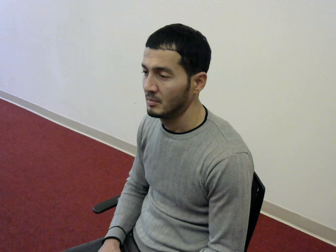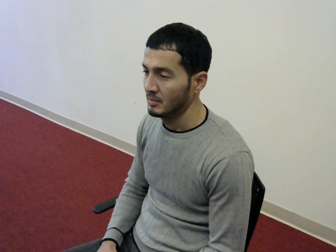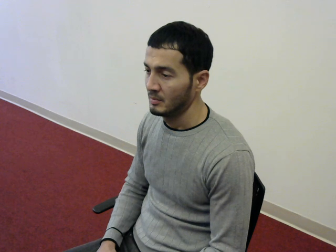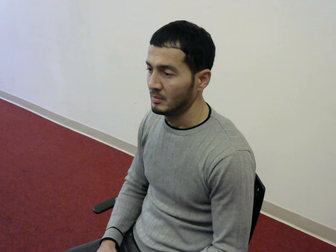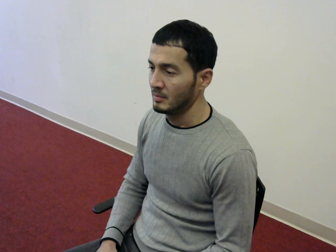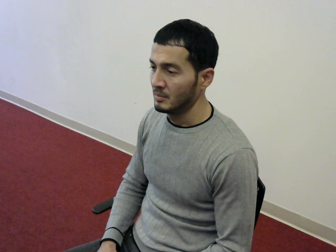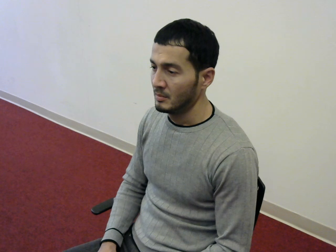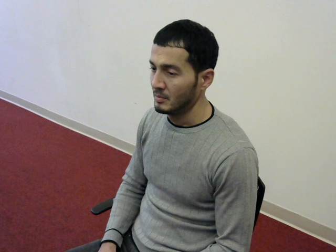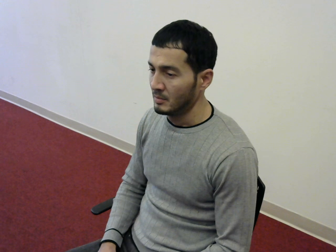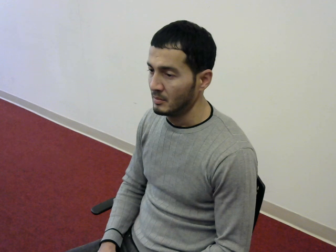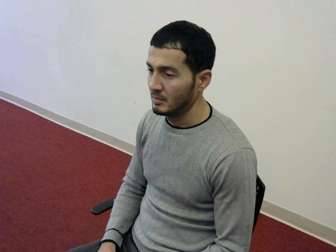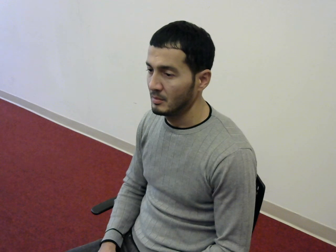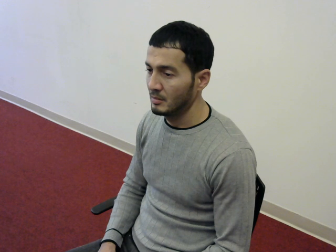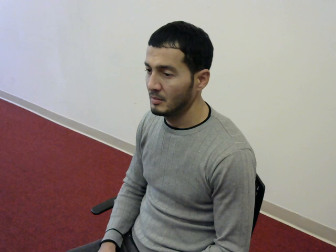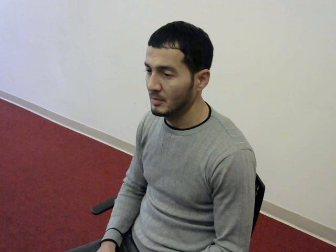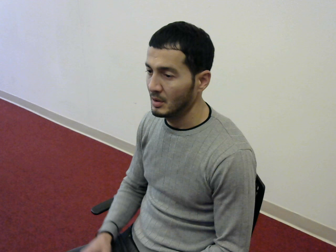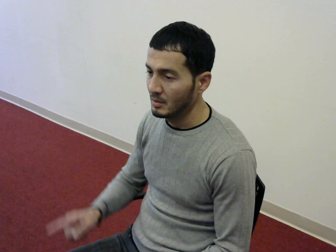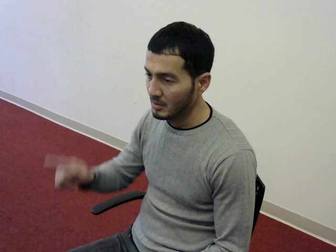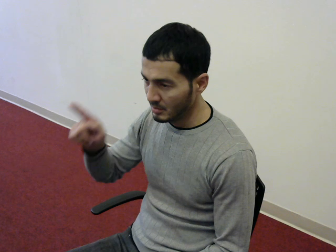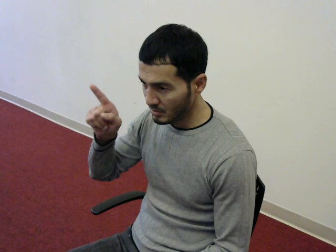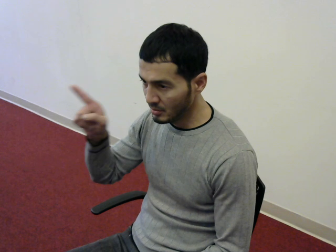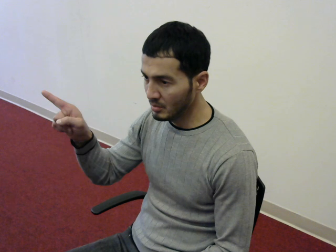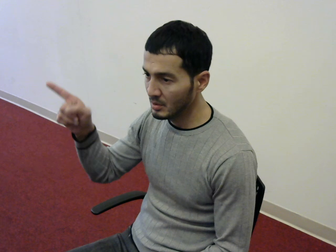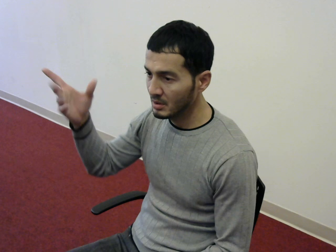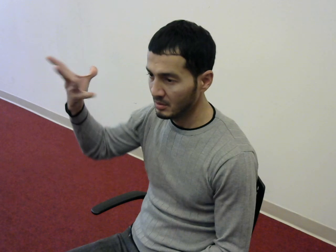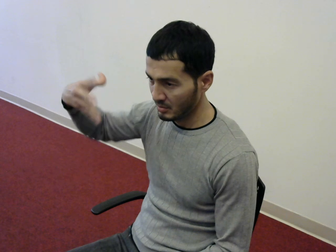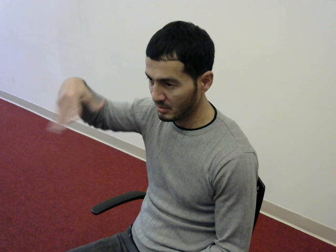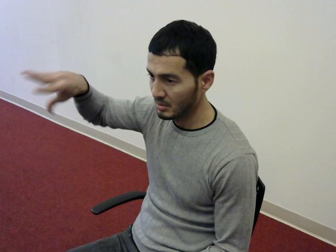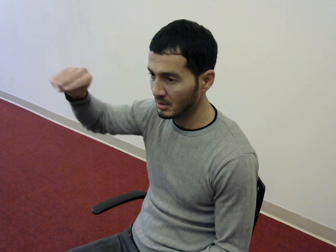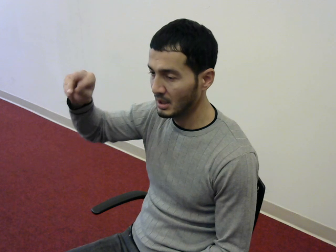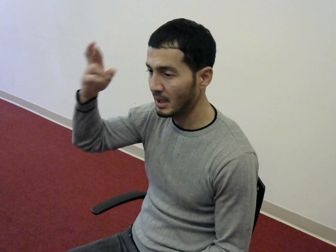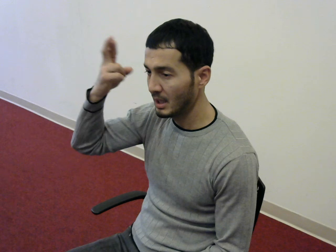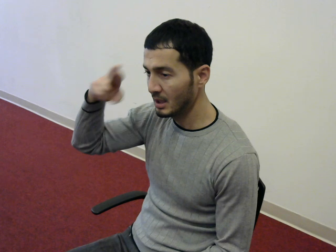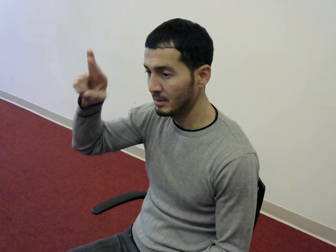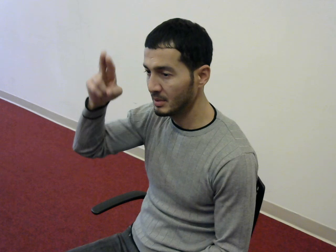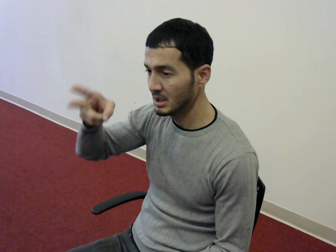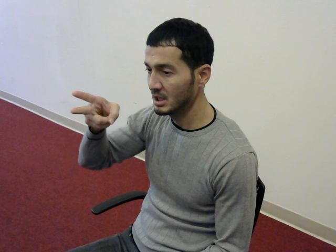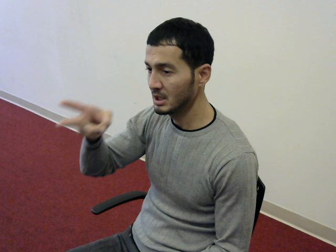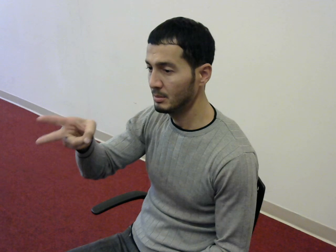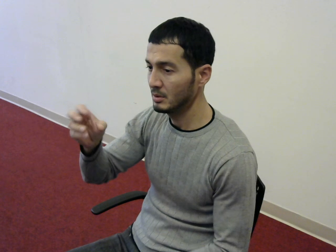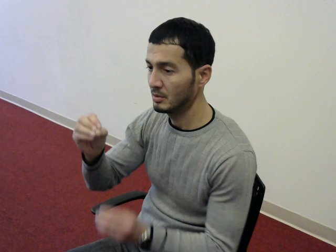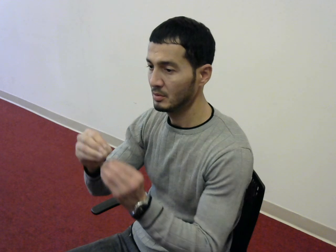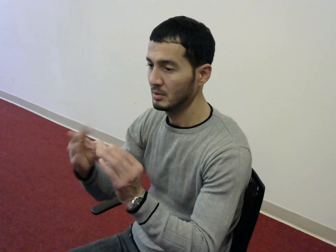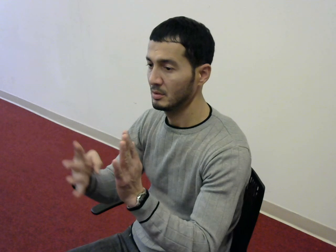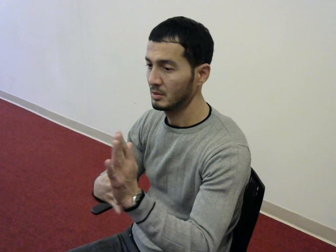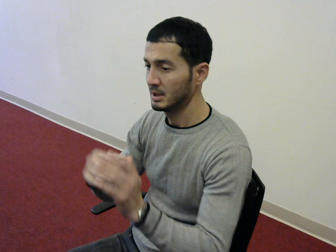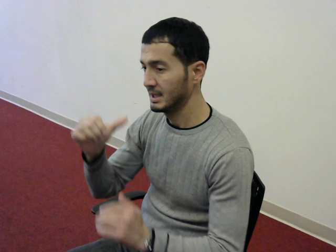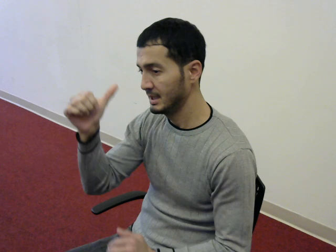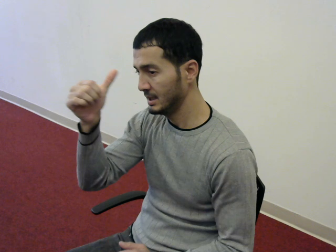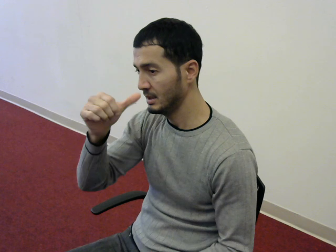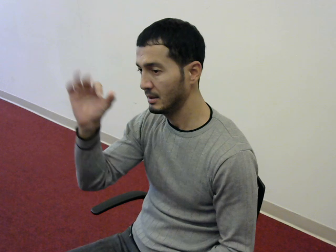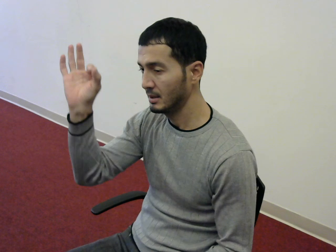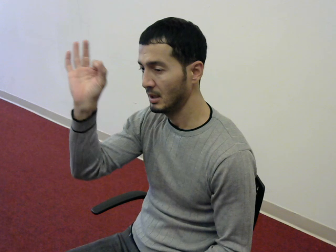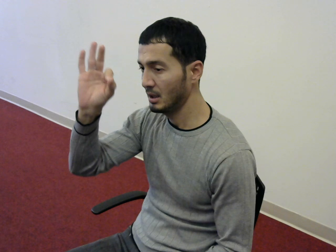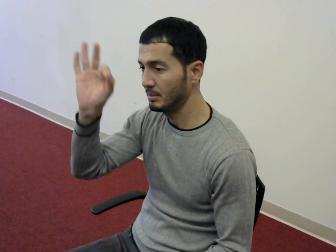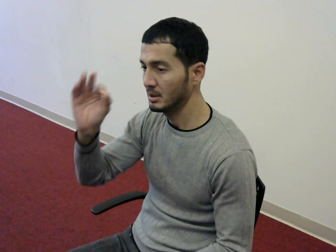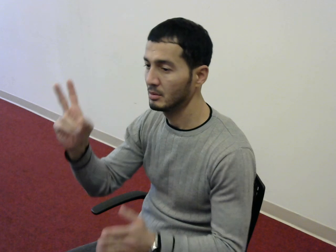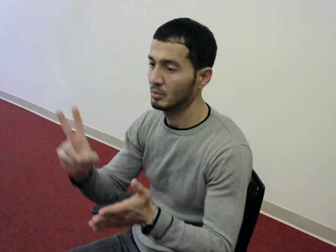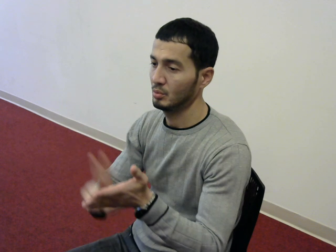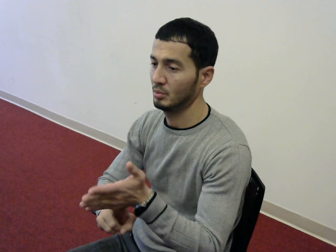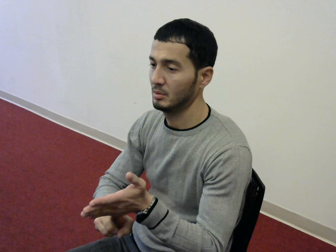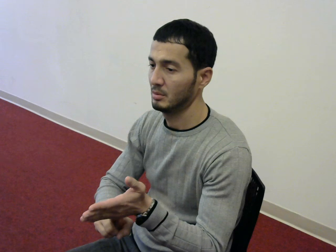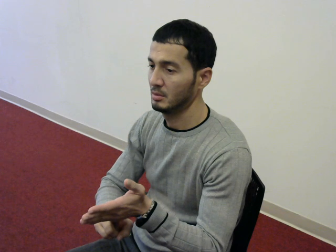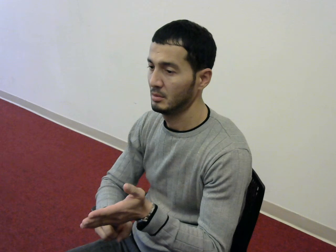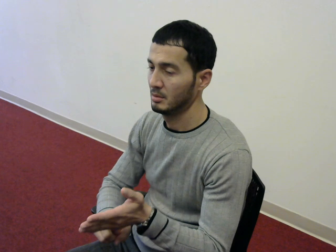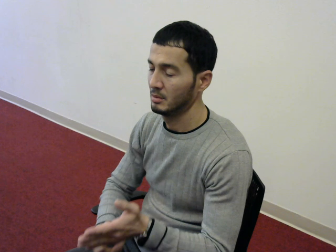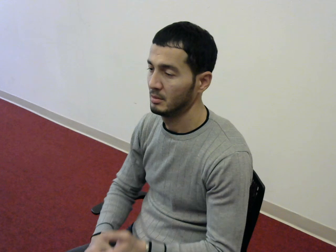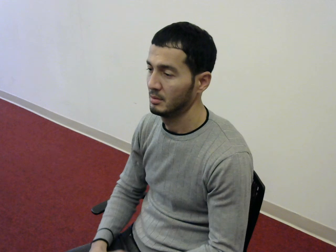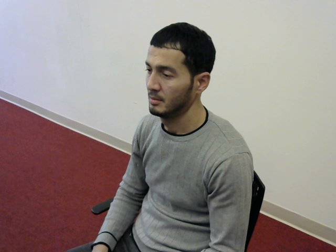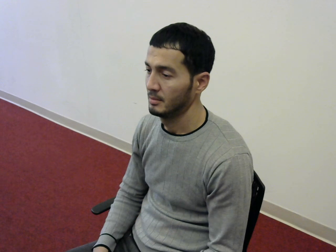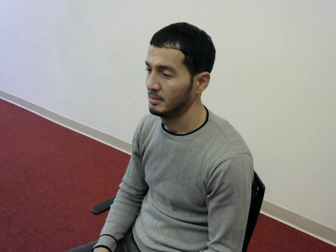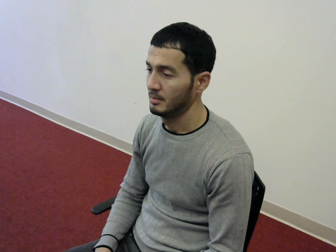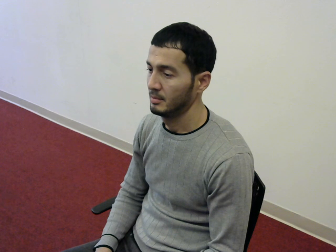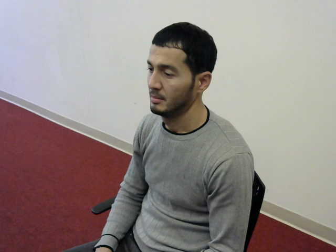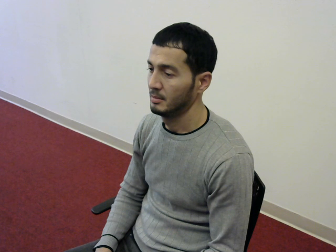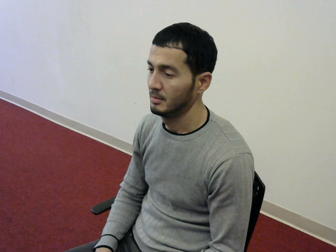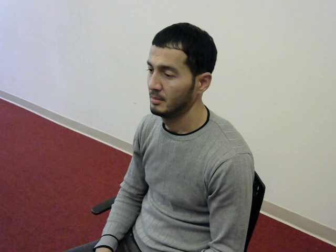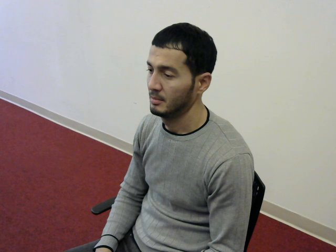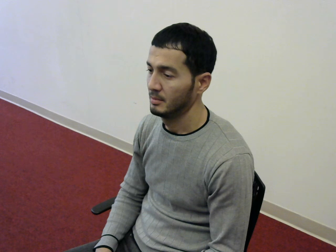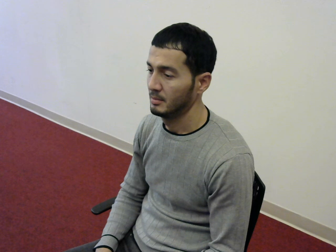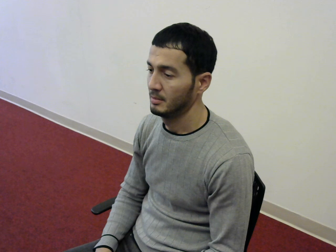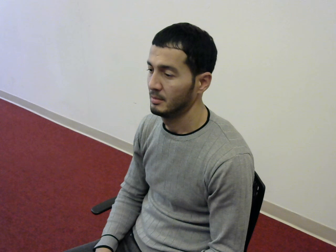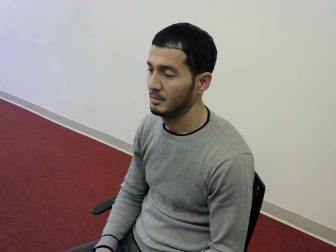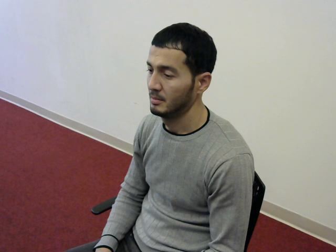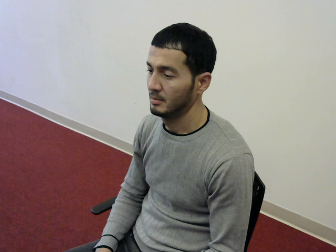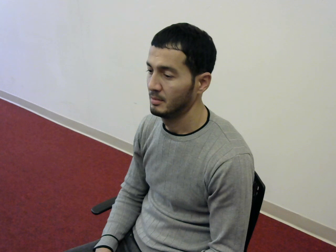Onların əmisi 2019-cu ildə Almaniyaya köçüb